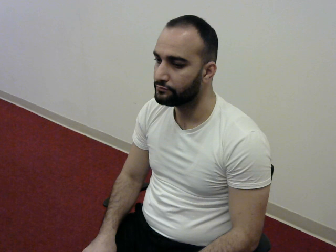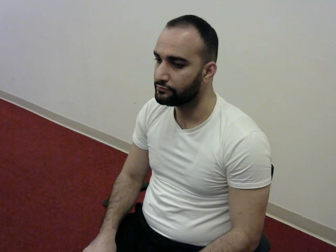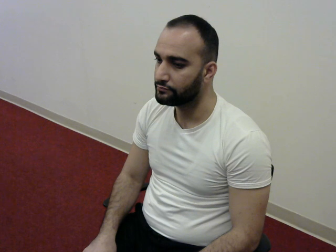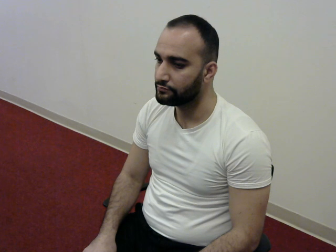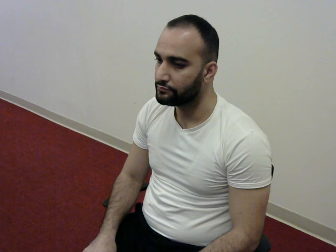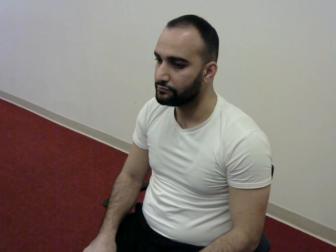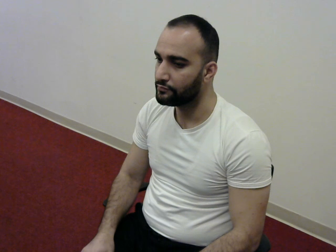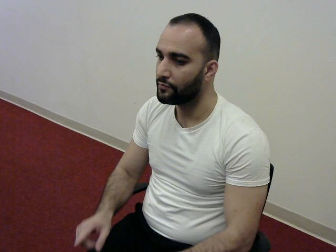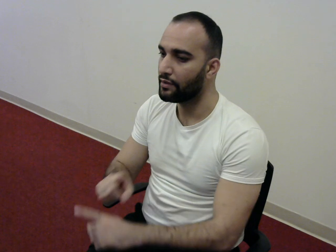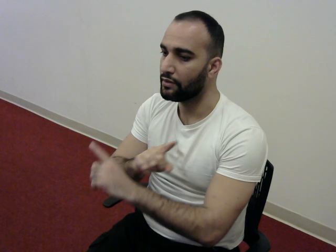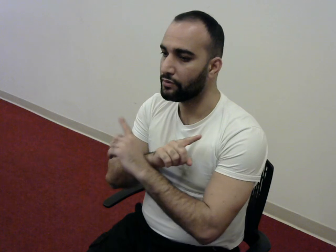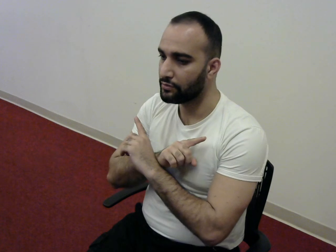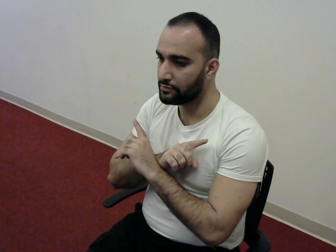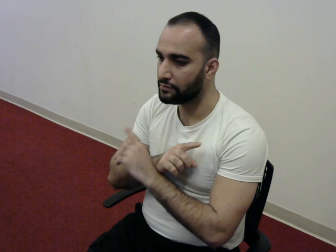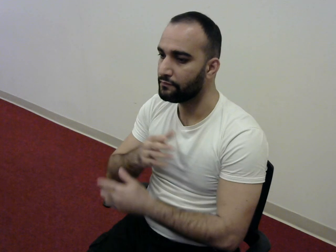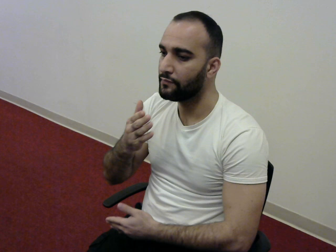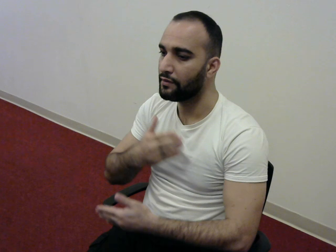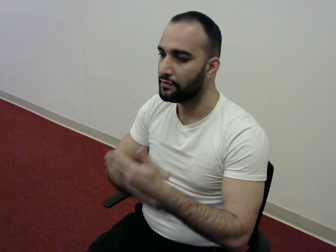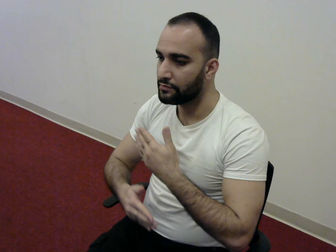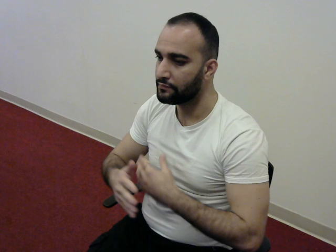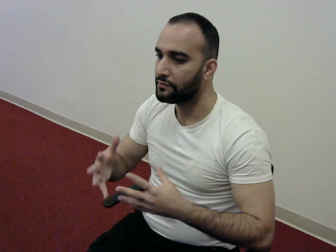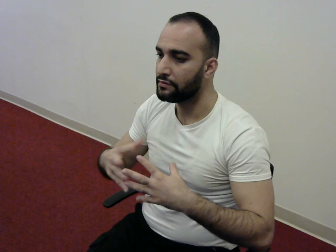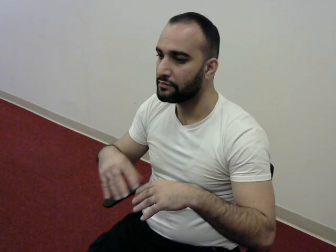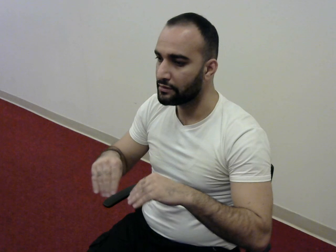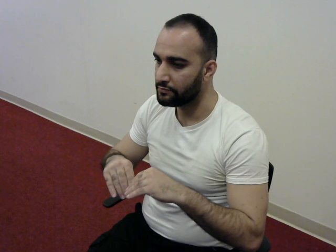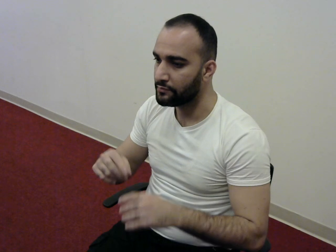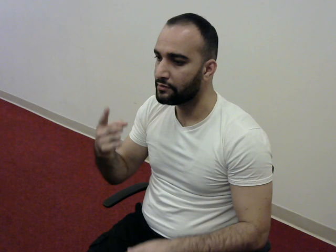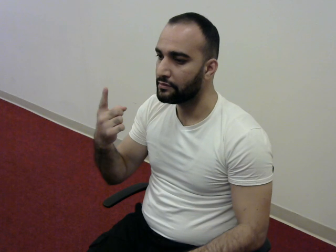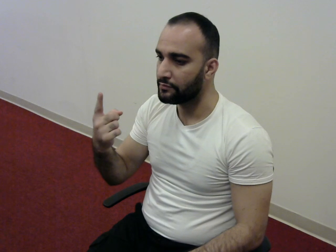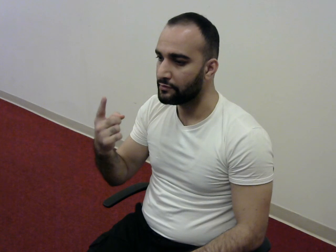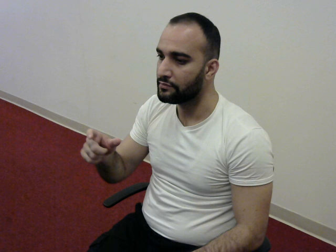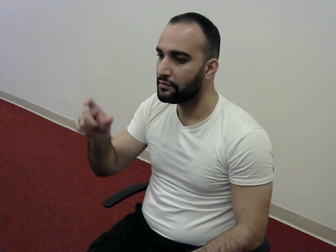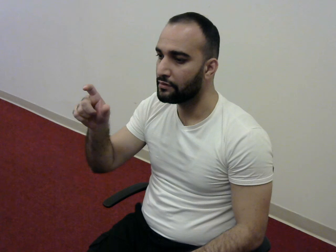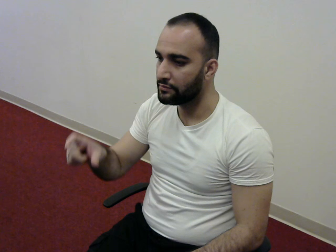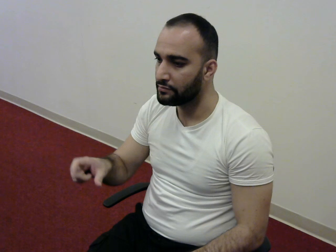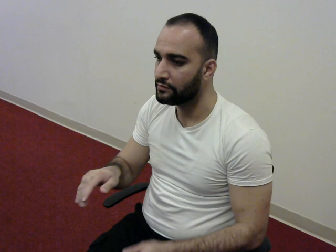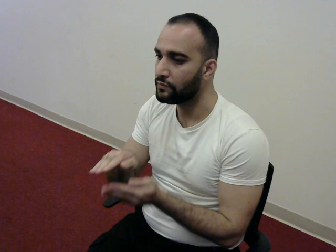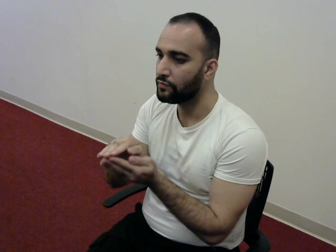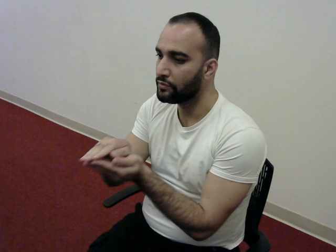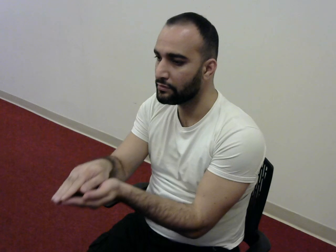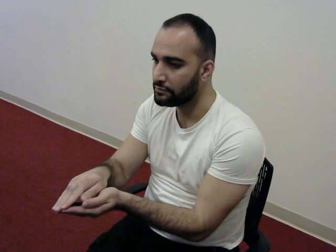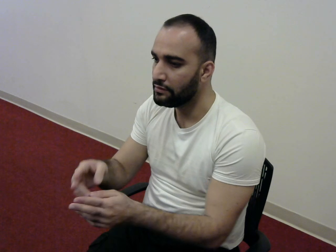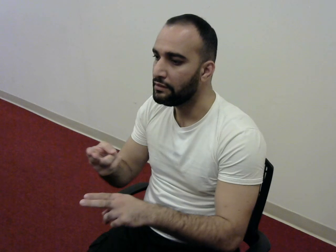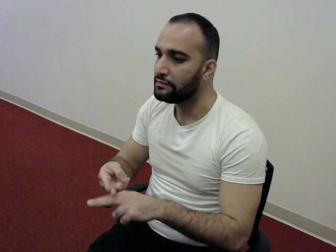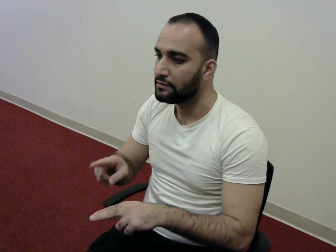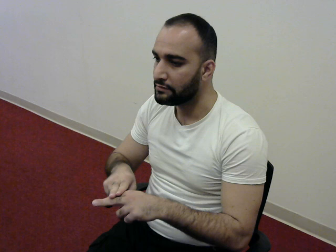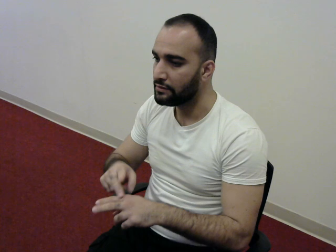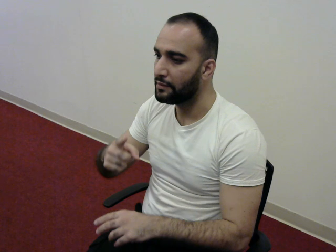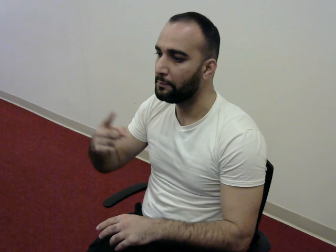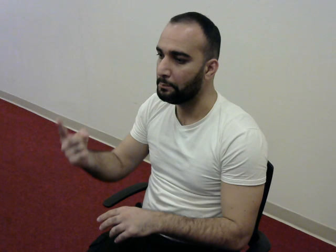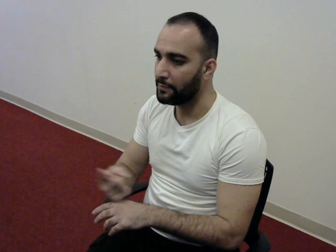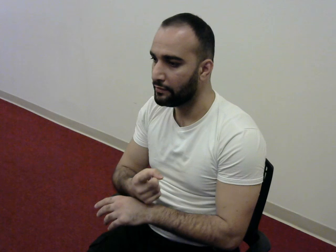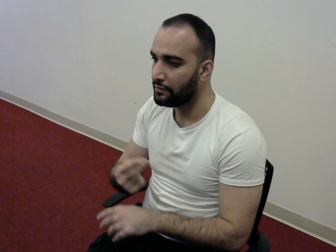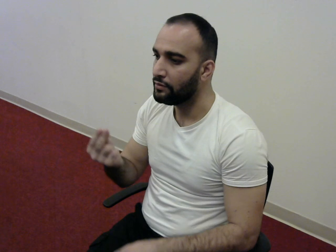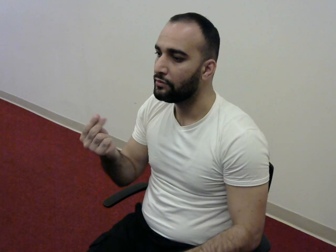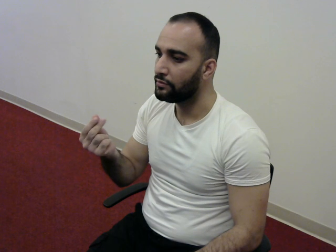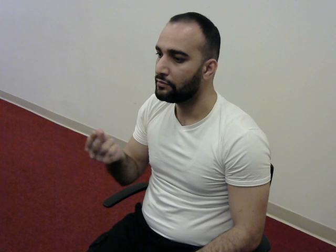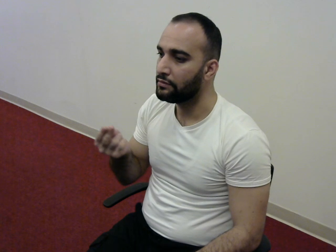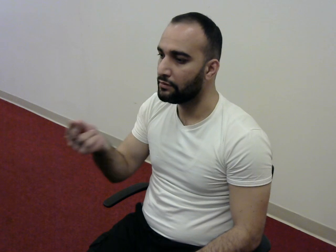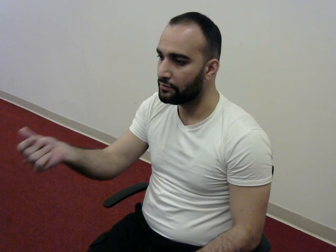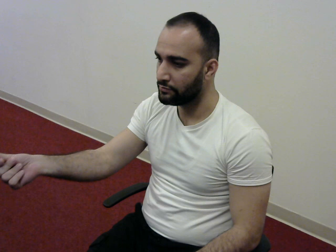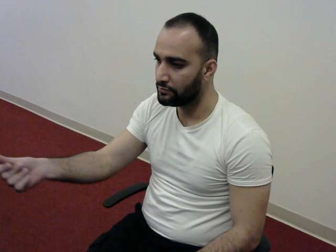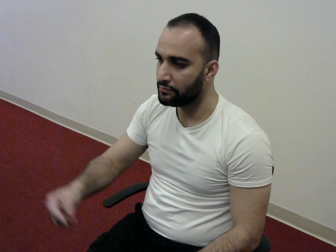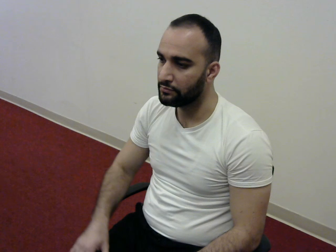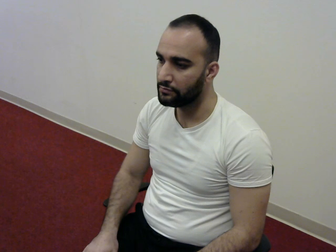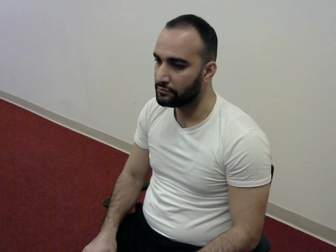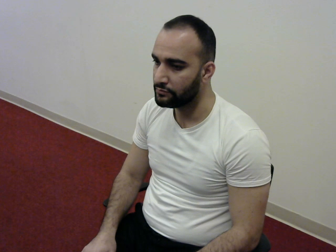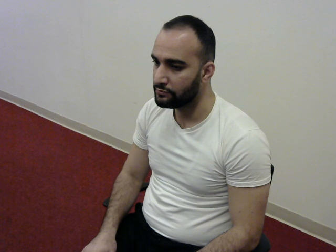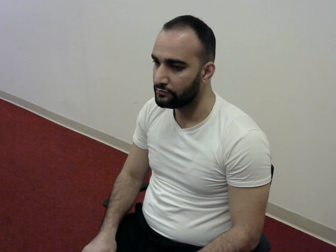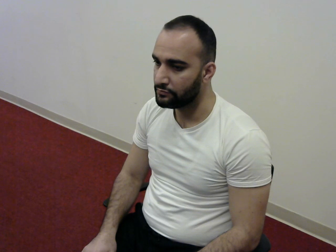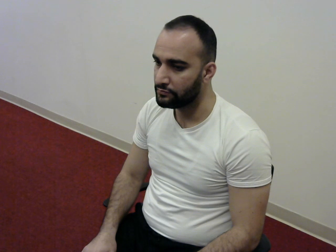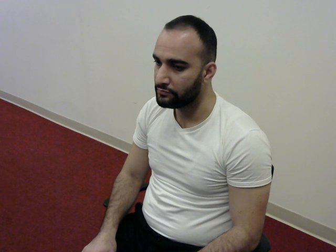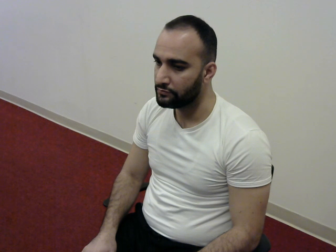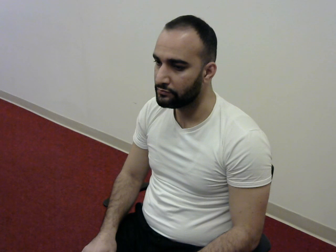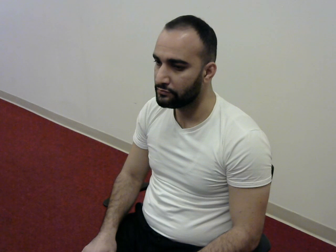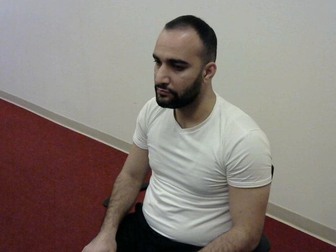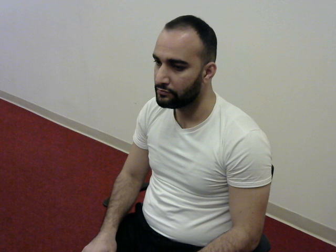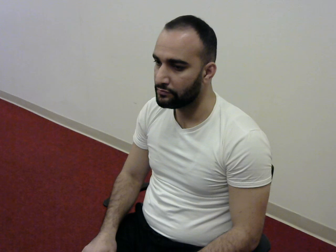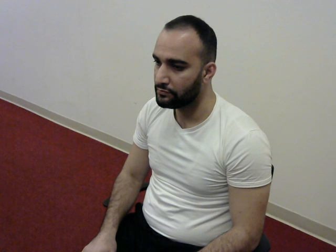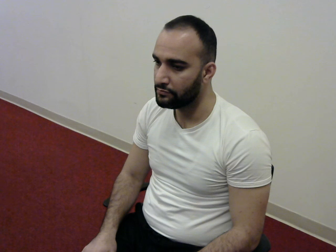Vəfat edən əlilin ailəsindən bir şəxsə dəfn üçün birdəfəlik müavinət ödənilir